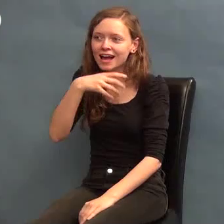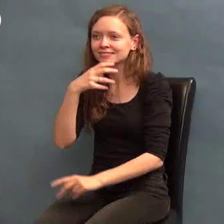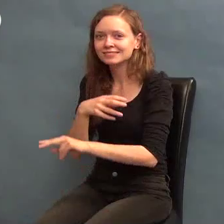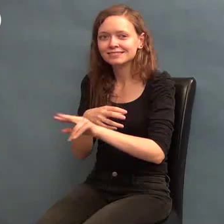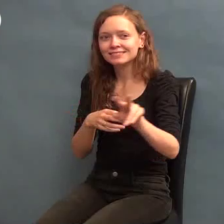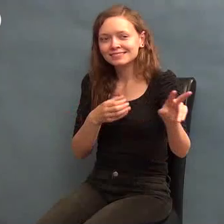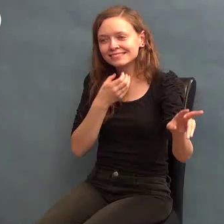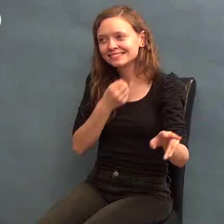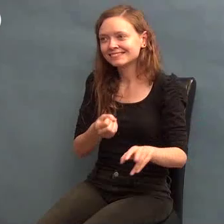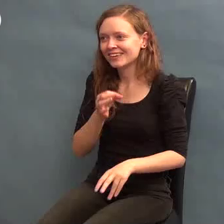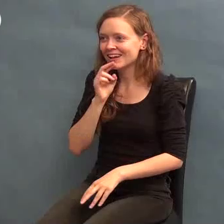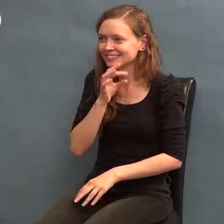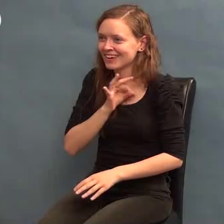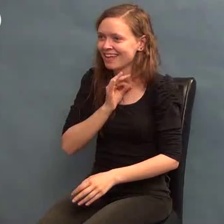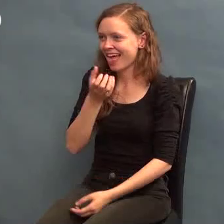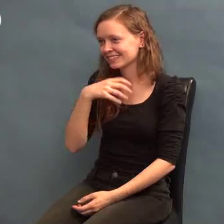Mężczyzna patrzy za nimi, myśli, że oni jedzą jego gruszki.